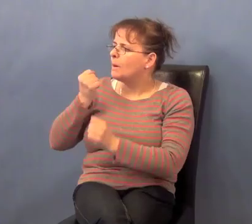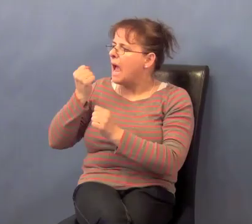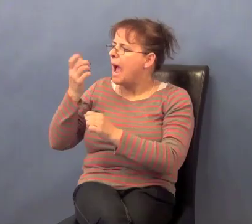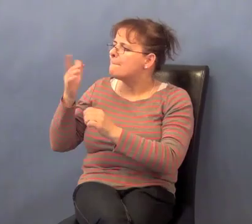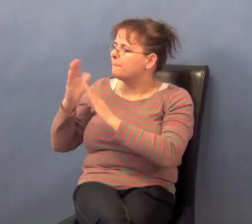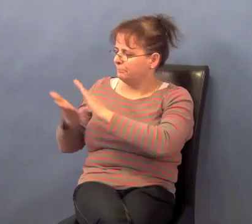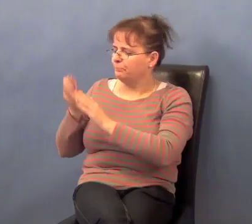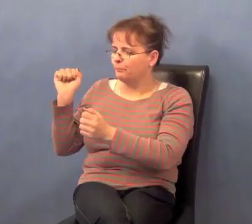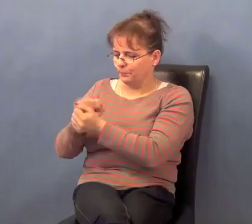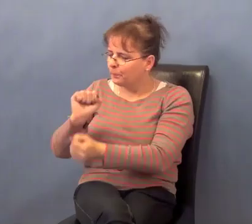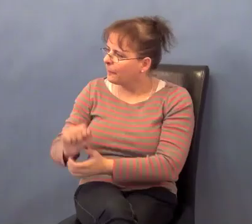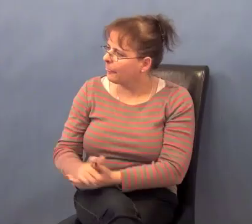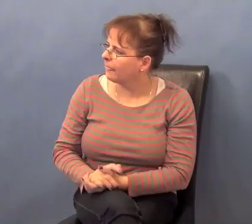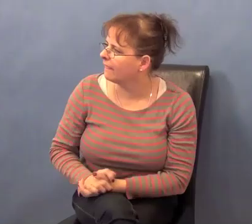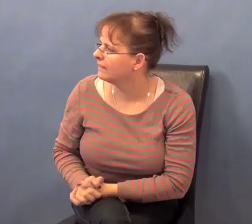Zimny spód, tak.